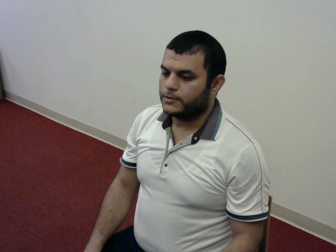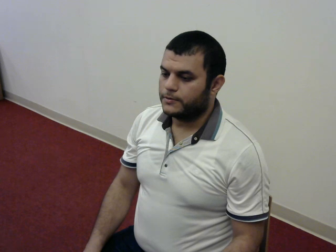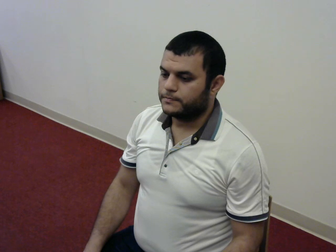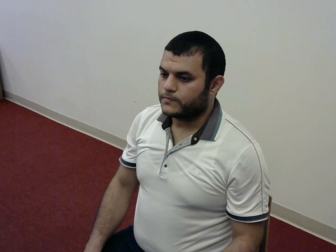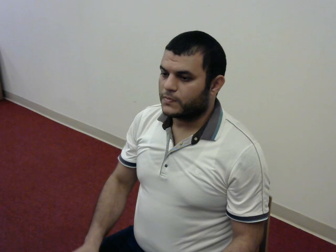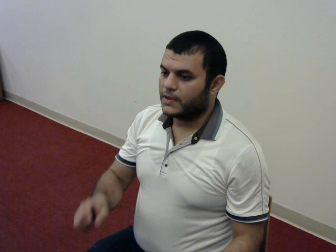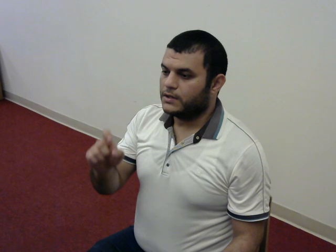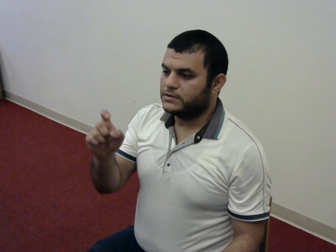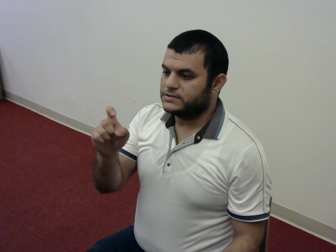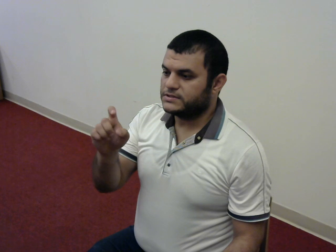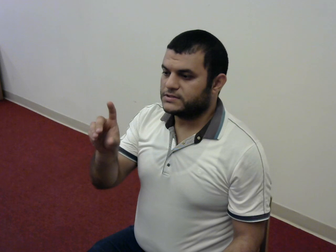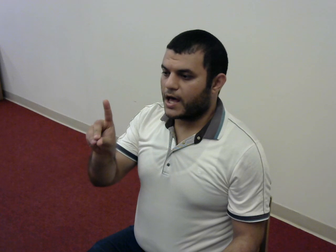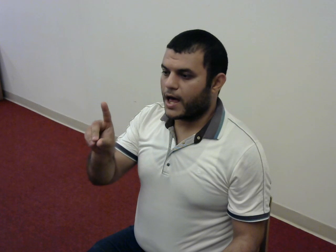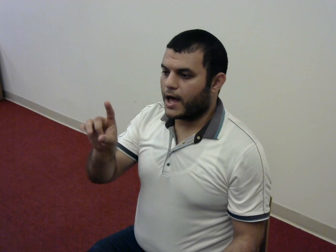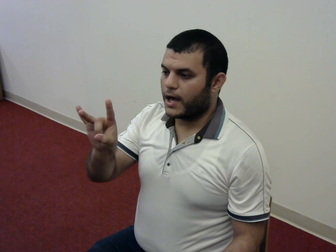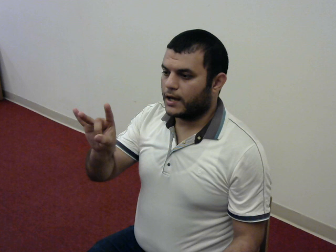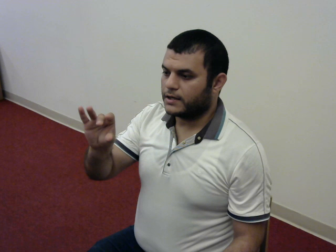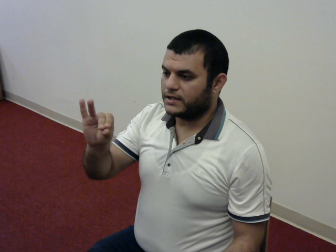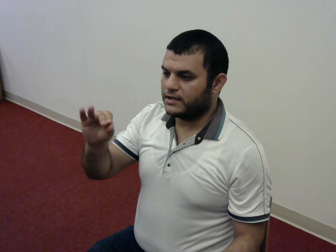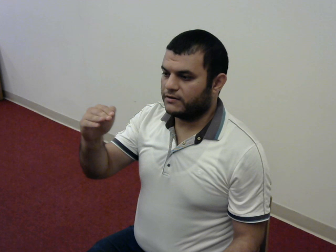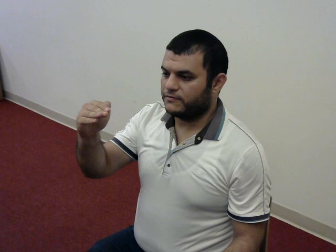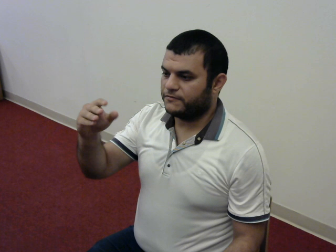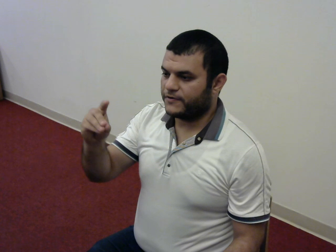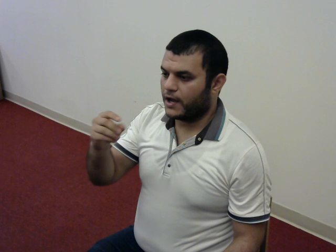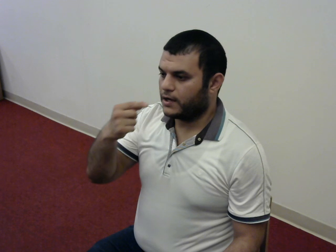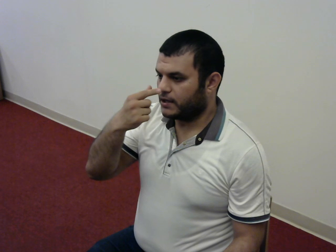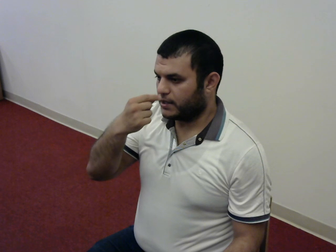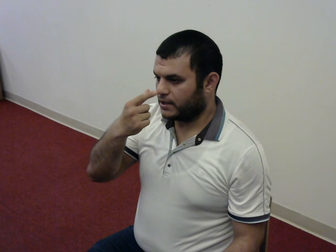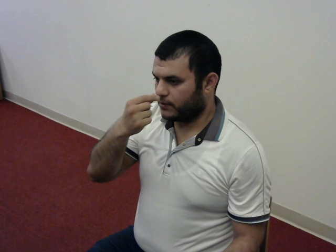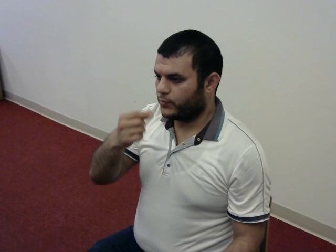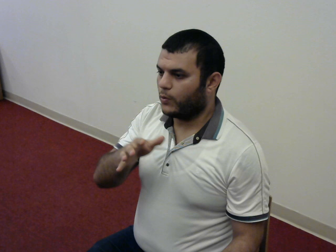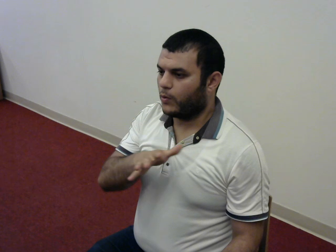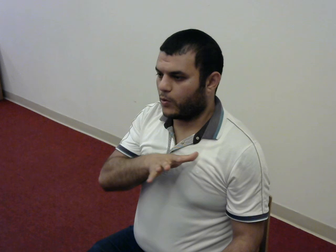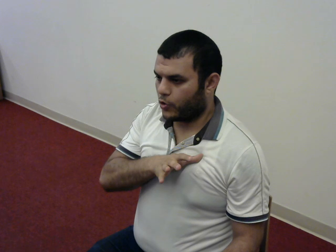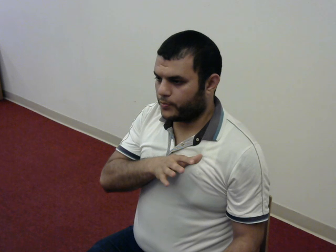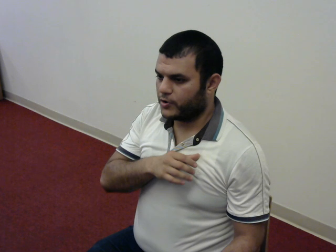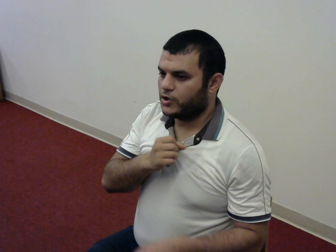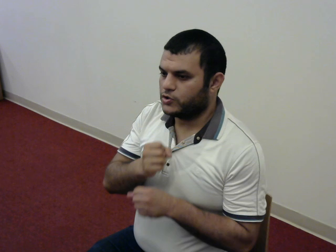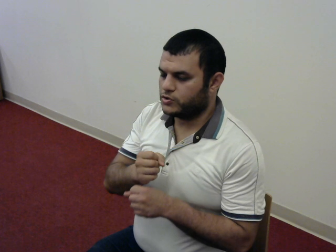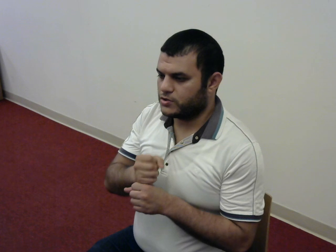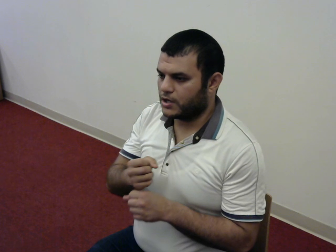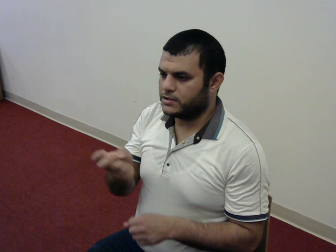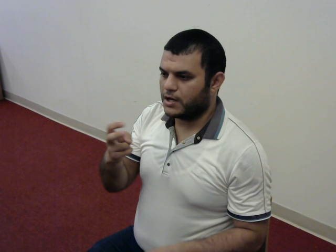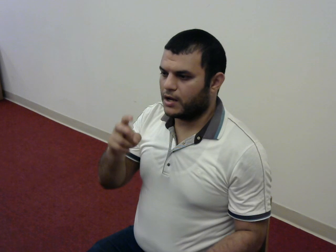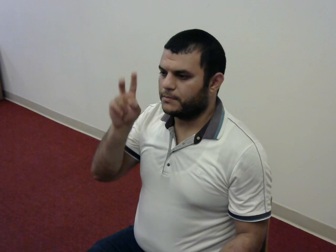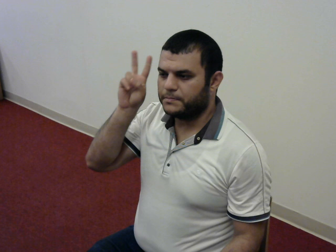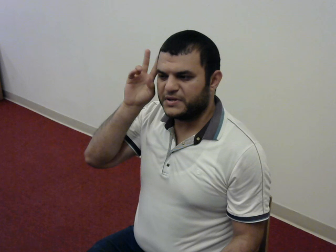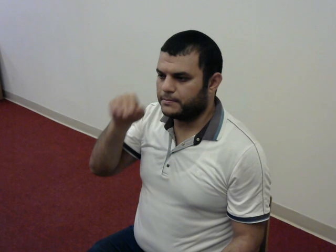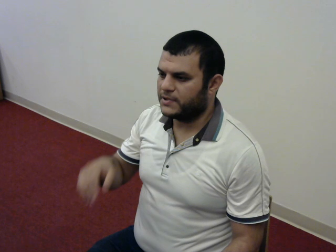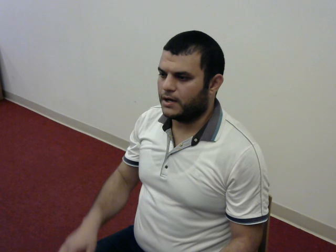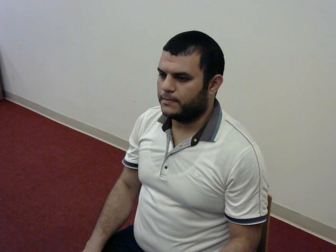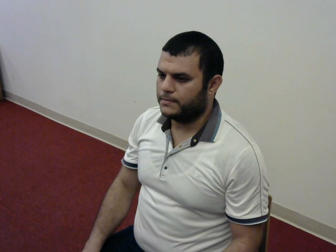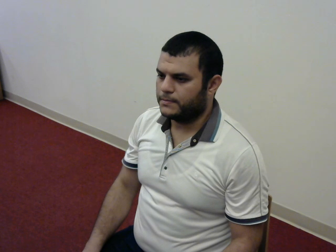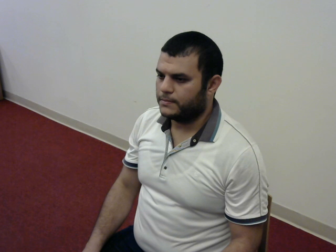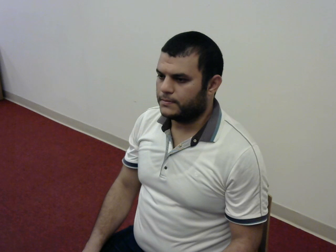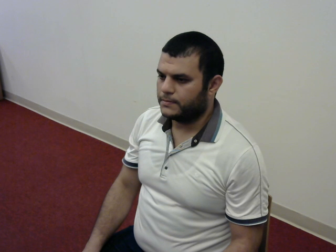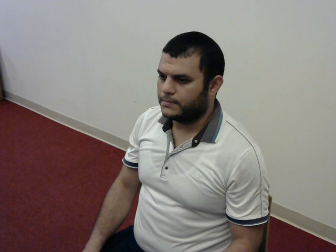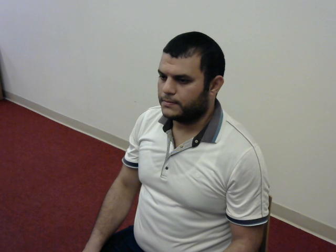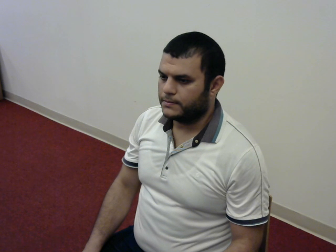Zərifə qrip olub, işə gələ bilmir